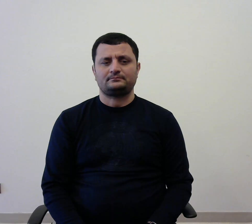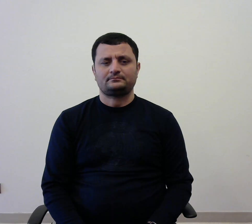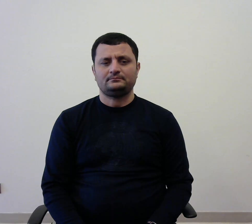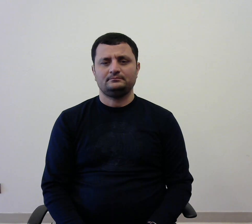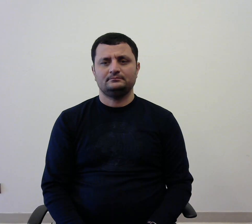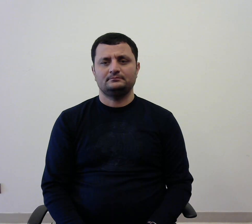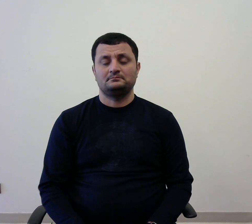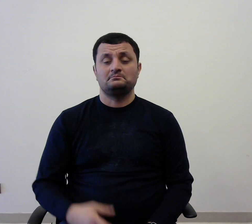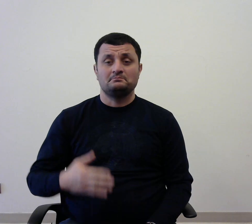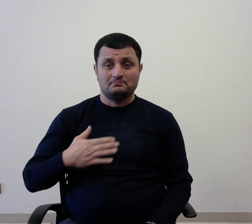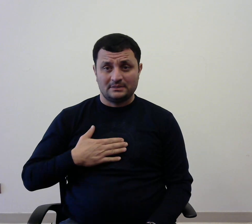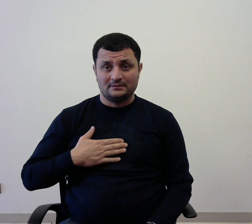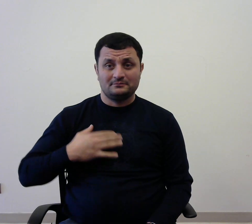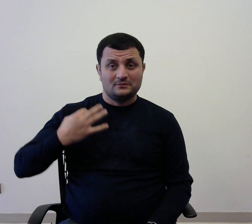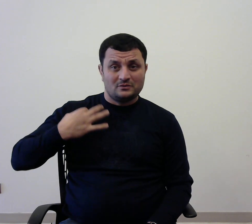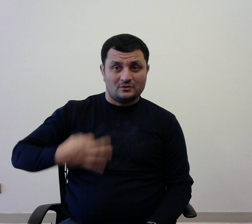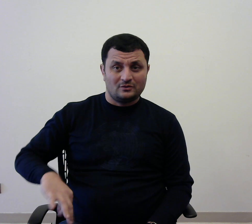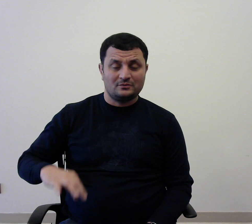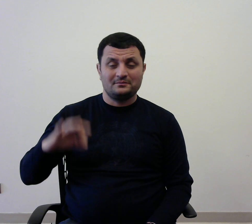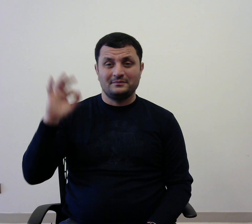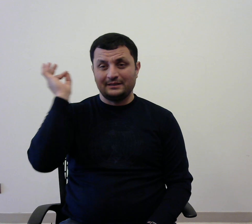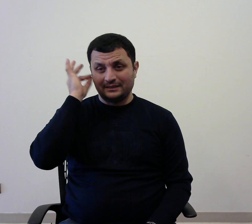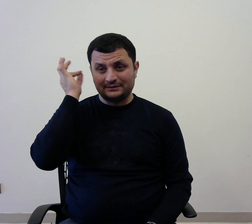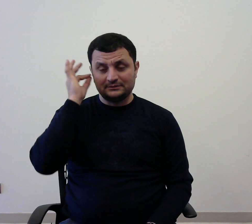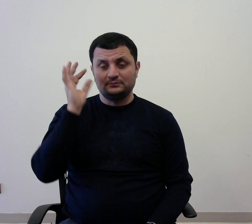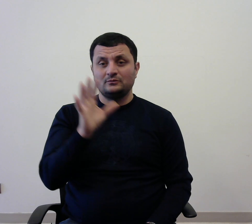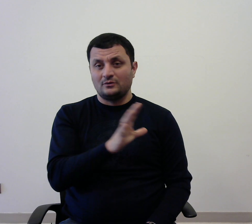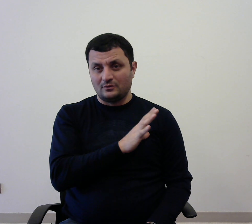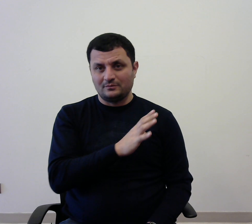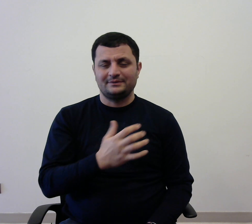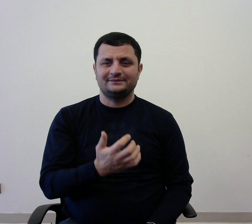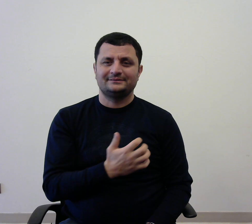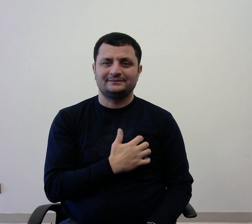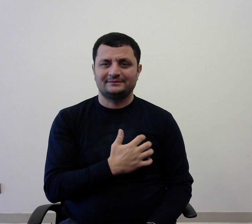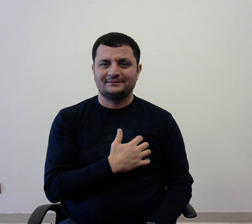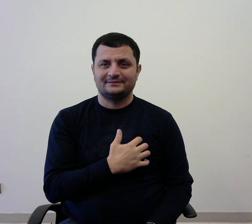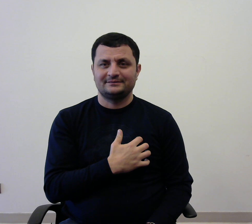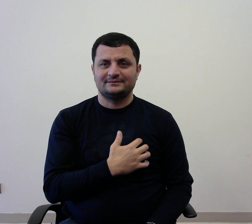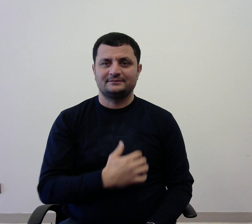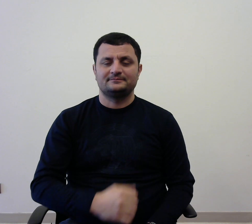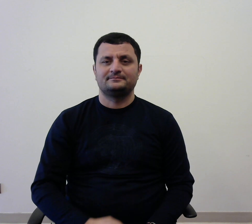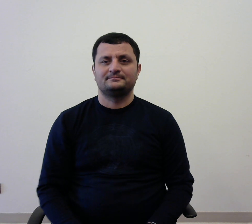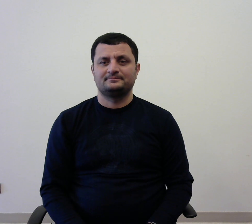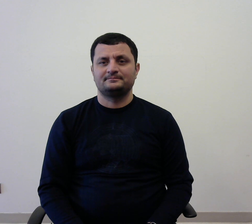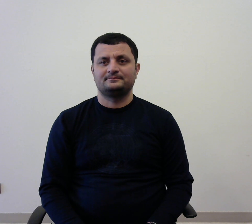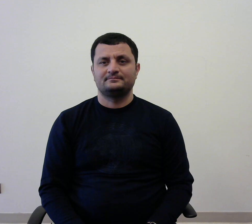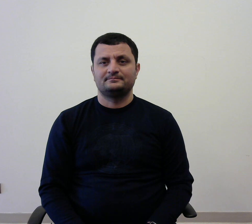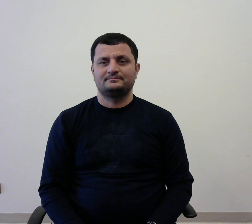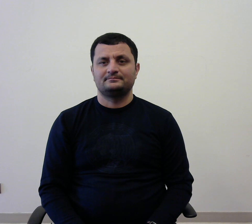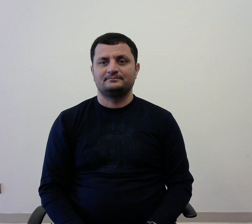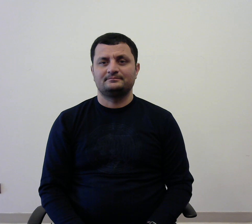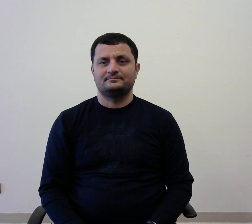Mənim oğlum həkim olmaq istəyir